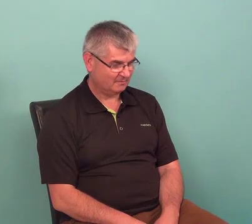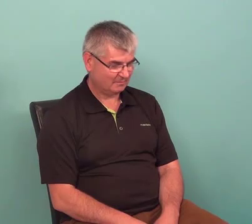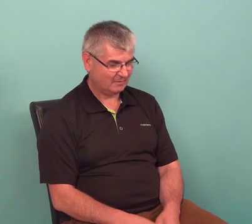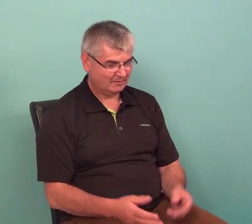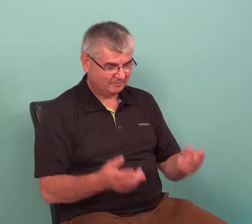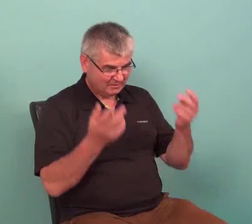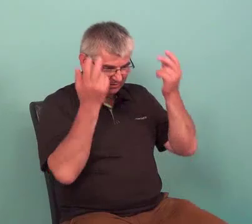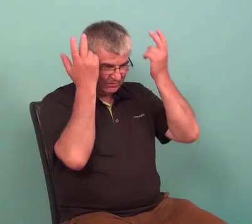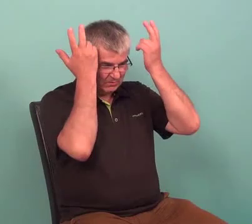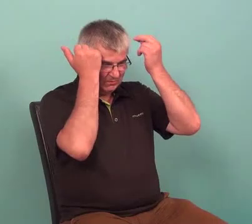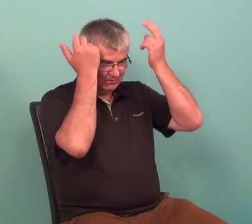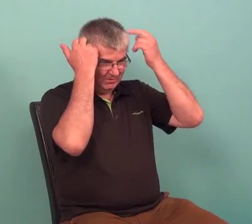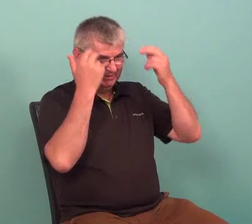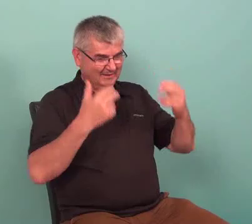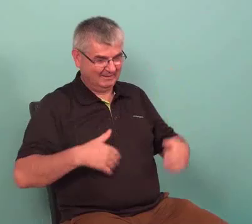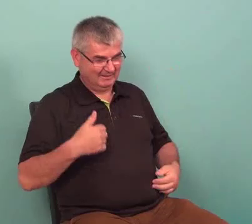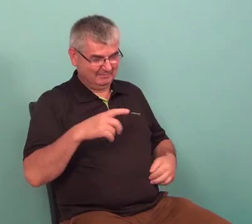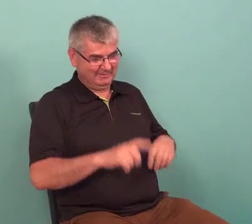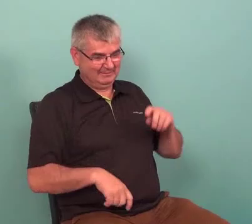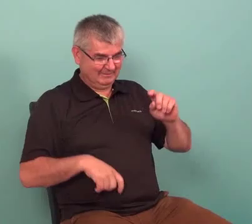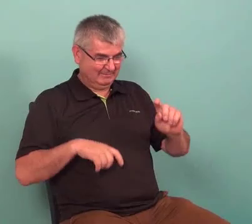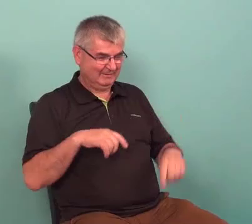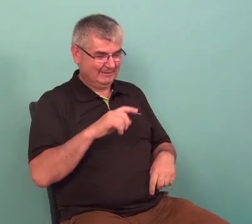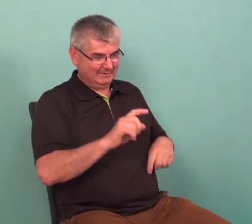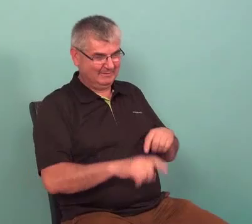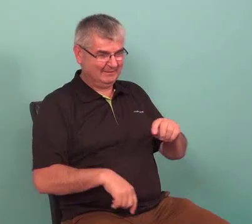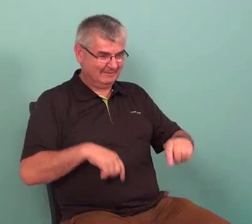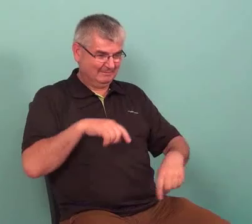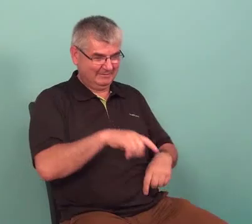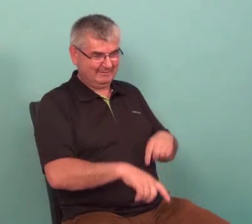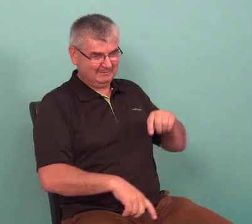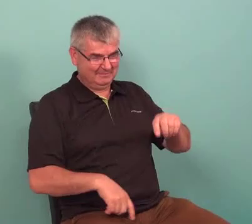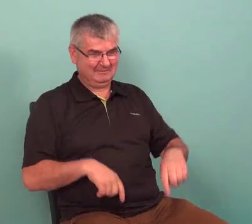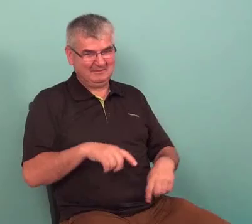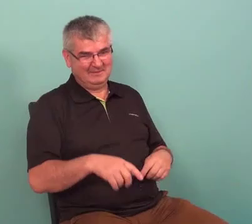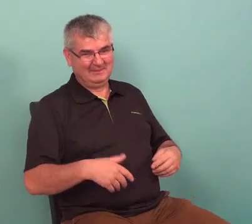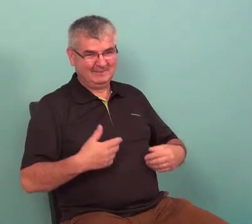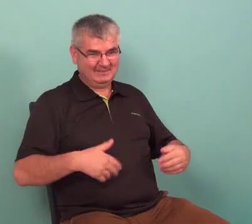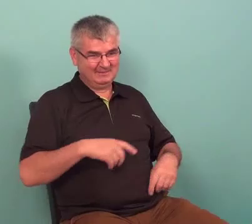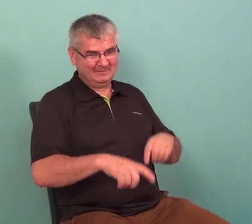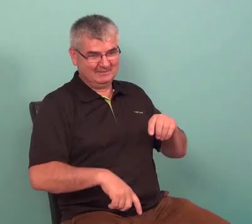Królik zdrowo sobie podskakuje.